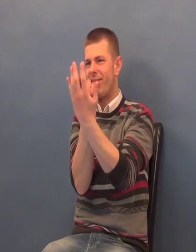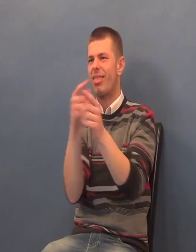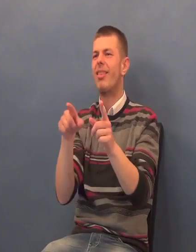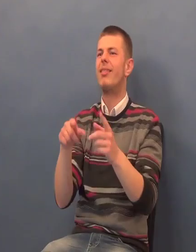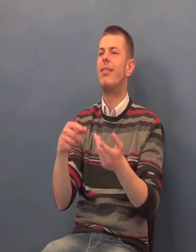Co to oznacza?